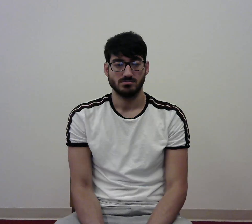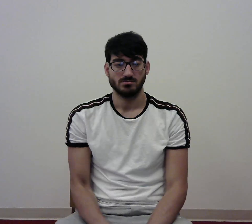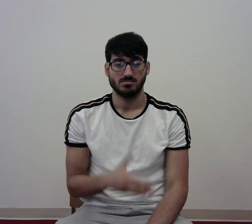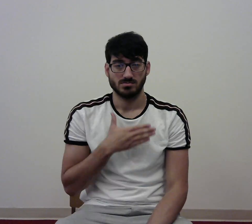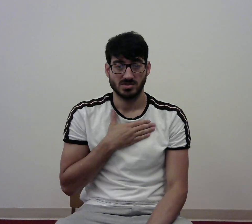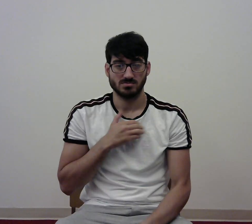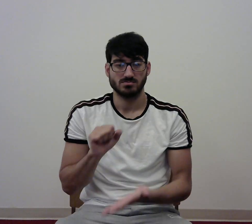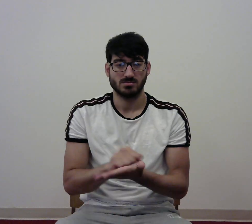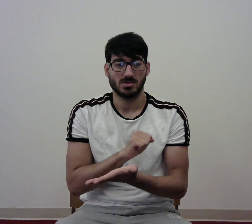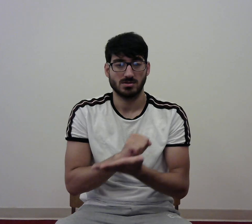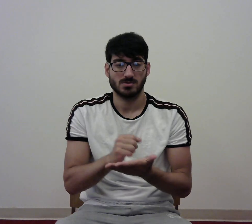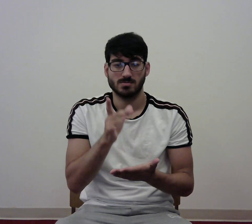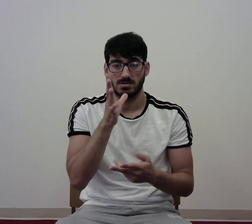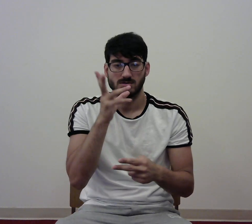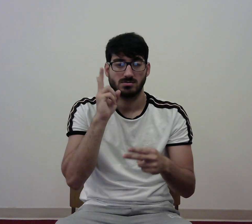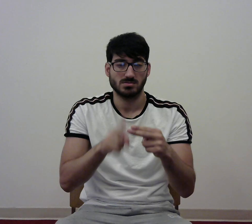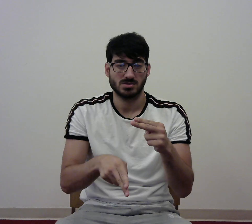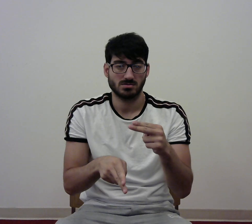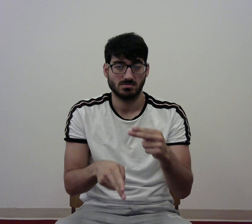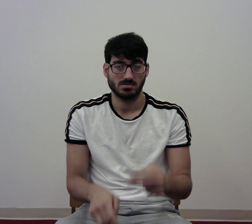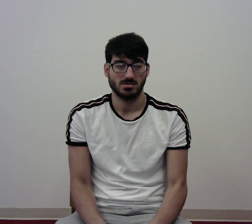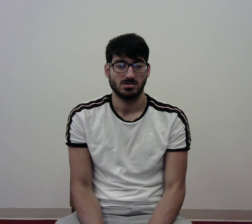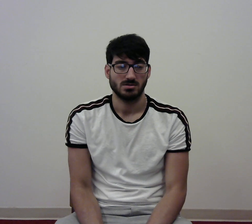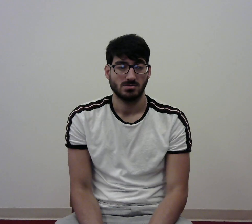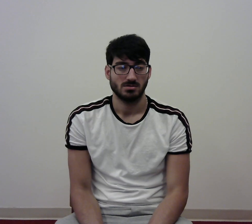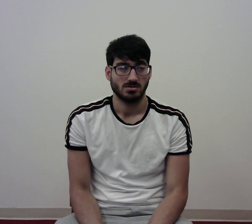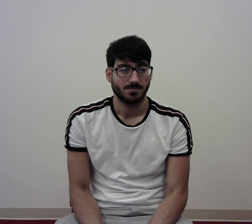Mənim sənədimin vaxtı bitib